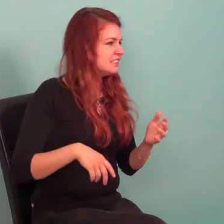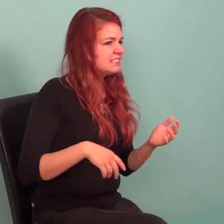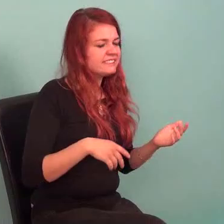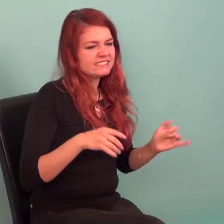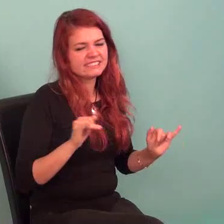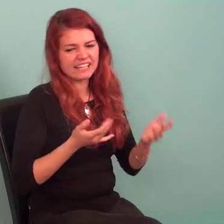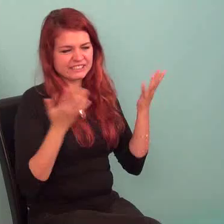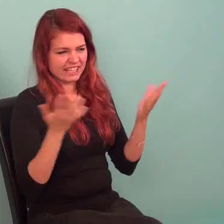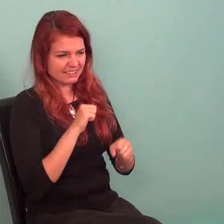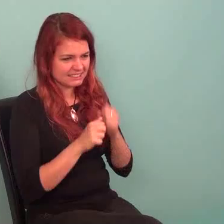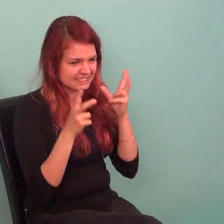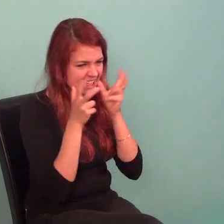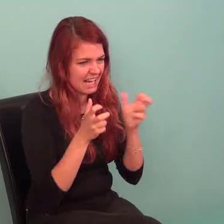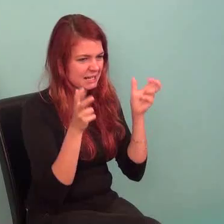Gdzie jest żaba?